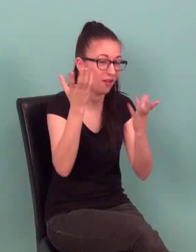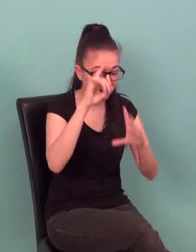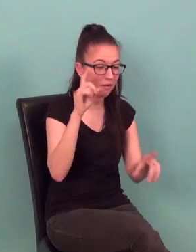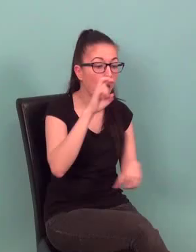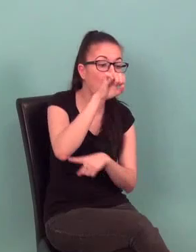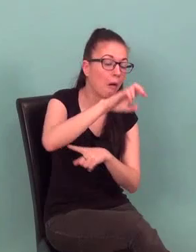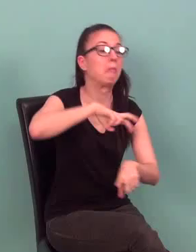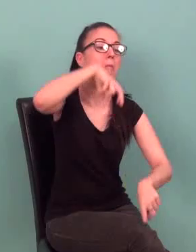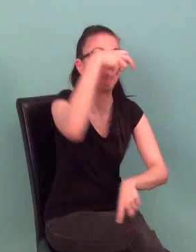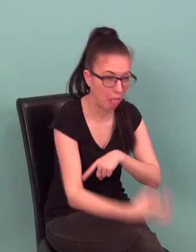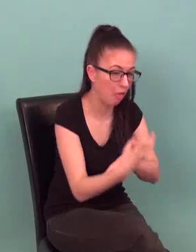Pies wygląda przez okno i wypada na dół.